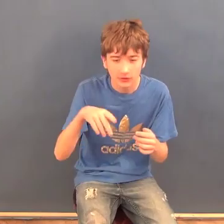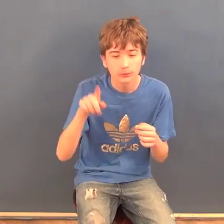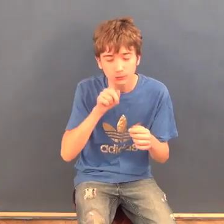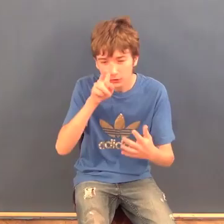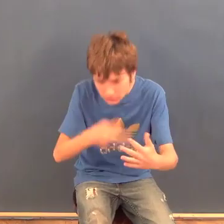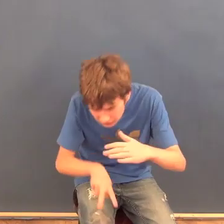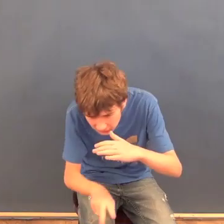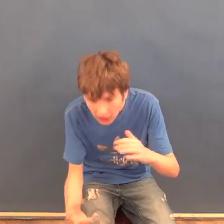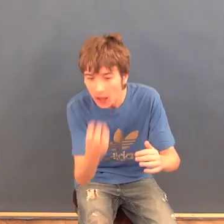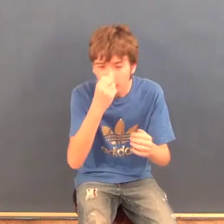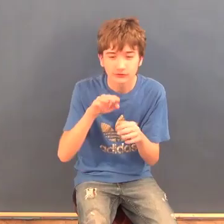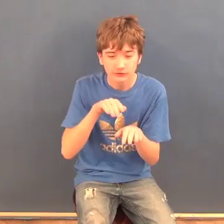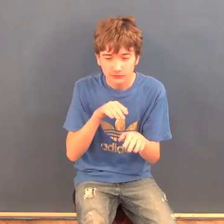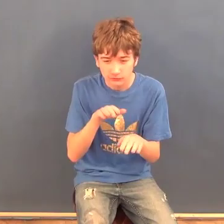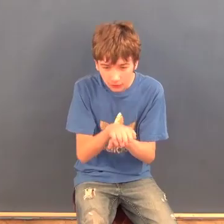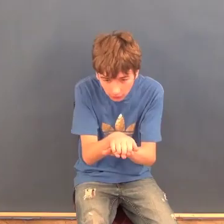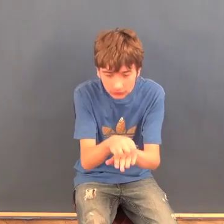Chłopiec zagląda do dziury. Żółw gryzie go w nos.